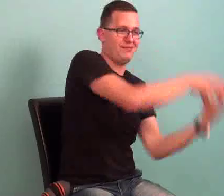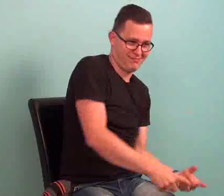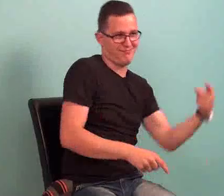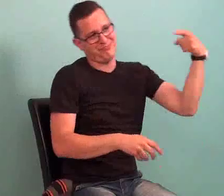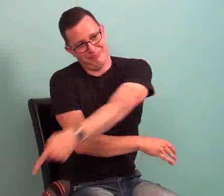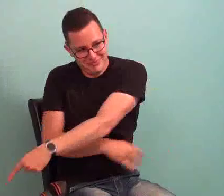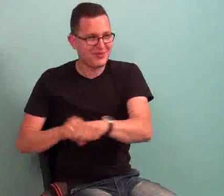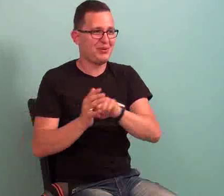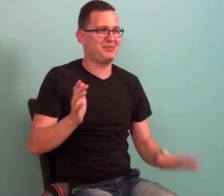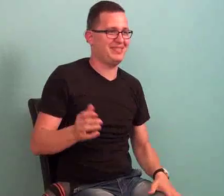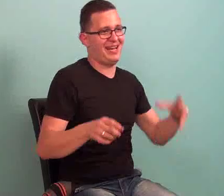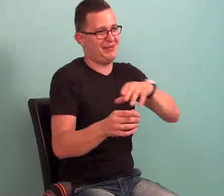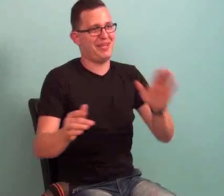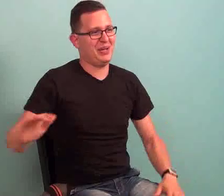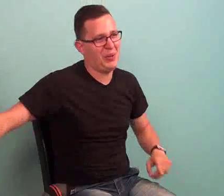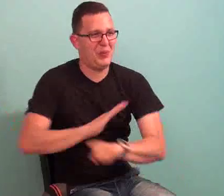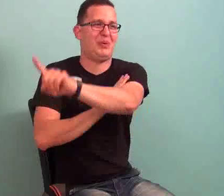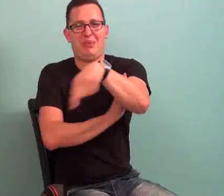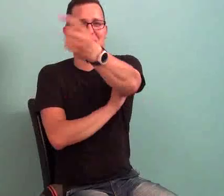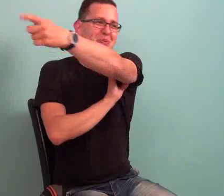Lecą za psem, a pies szybko ucieka.